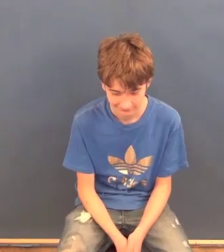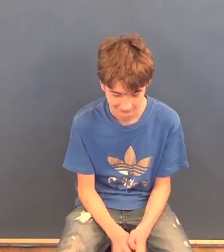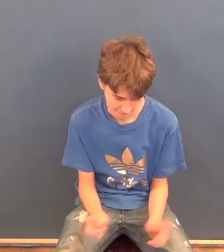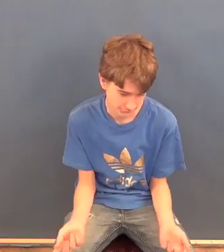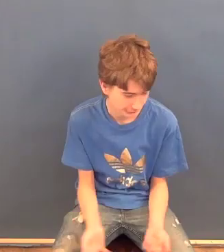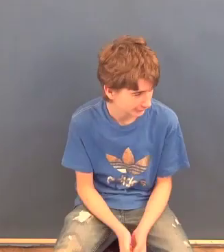Nie wolno.